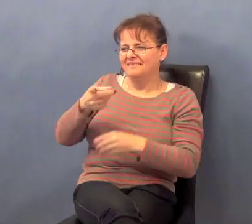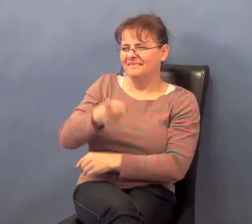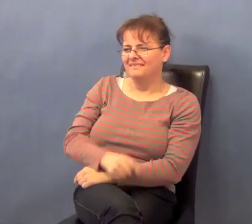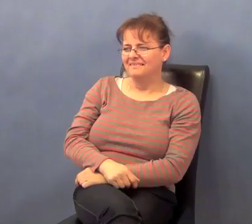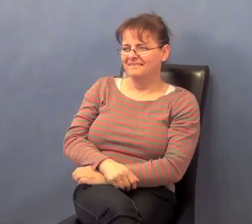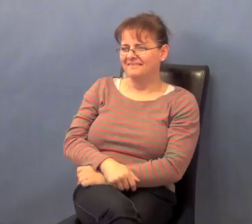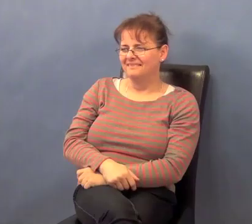Zazdroszczę Ci.